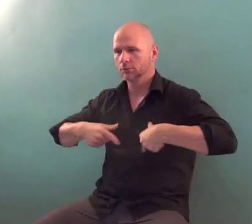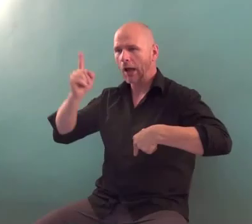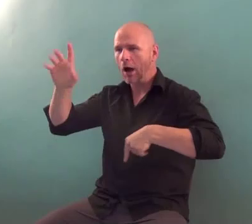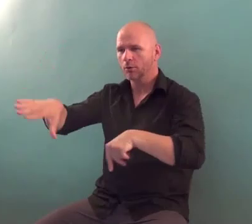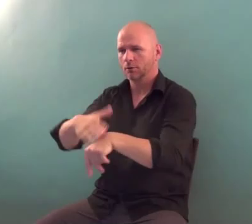Wolno nago.